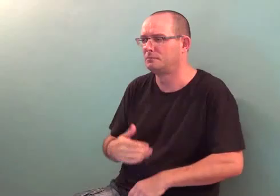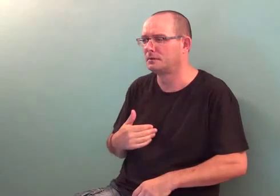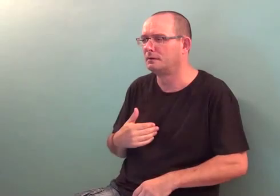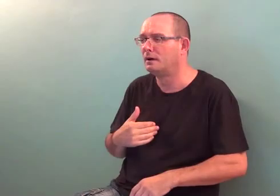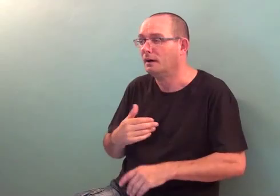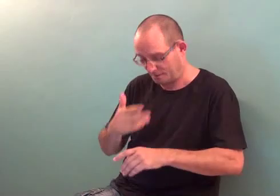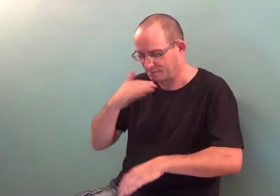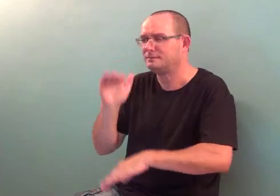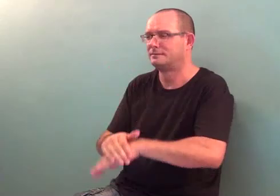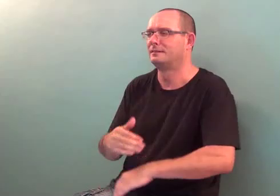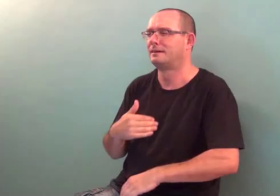Ja się zgadzam.